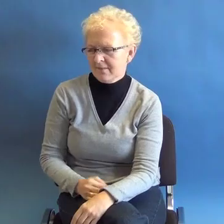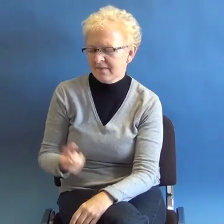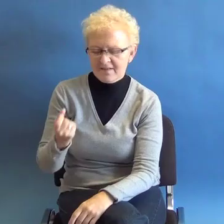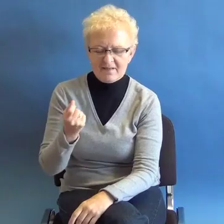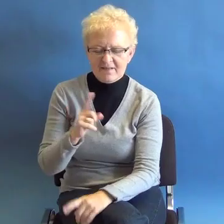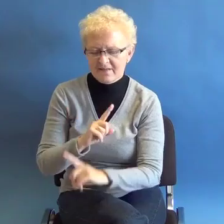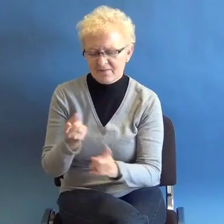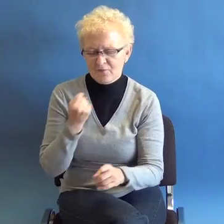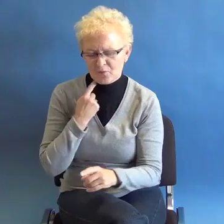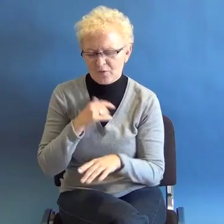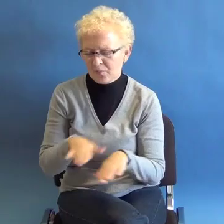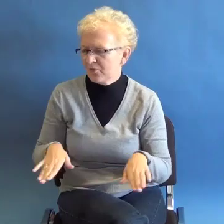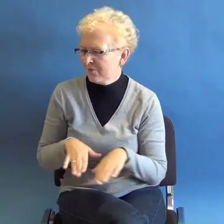Nie wolno pić wódki i pływać.